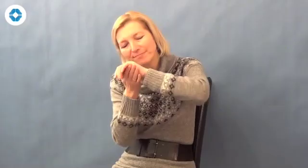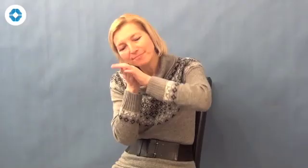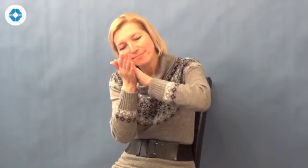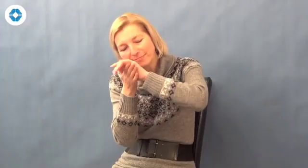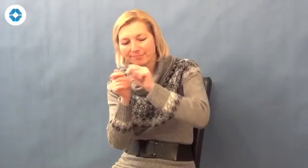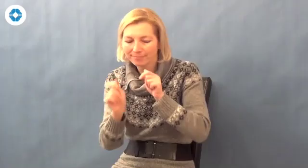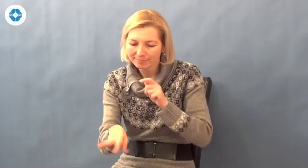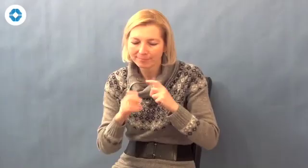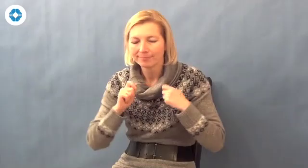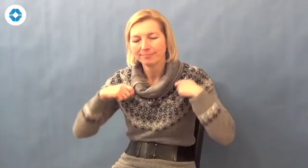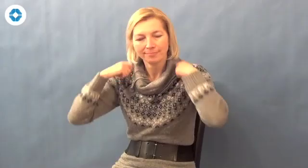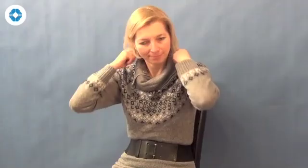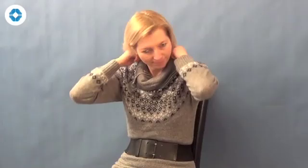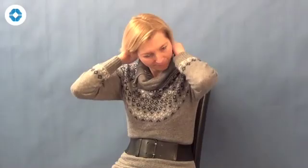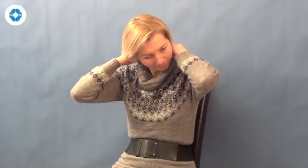Odkłada gruszkę, a chustkę zawiązuje na szyi.